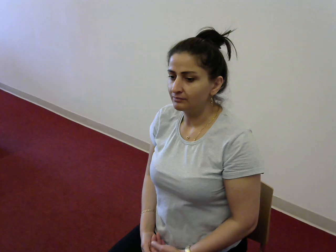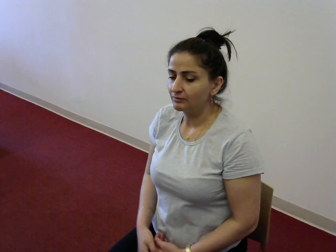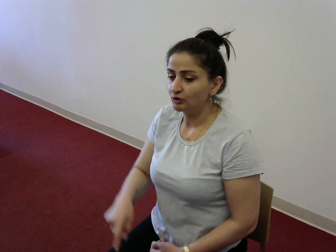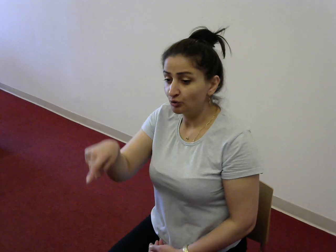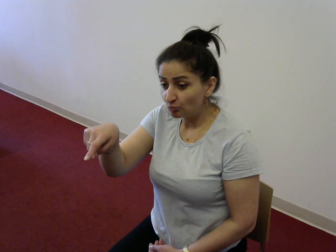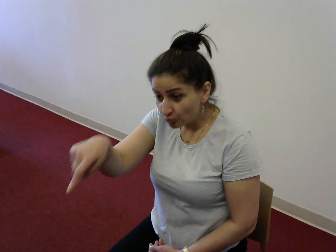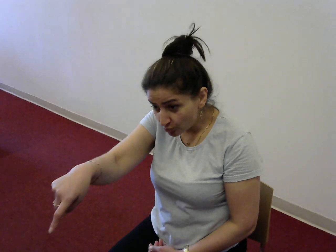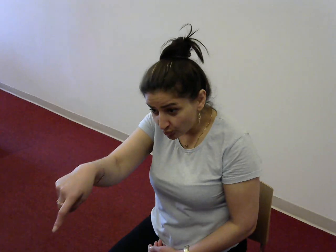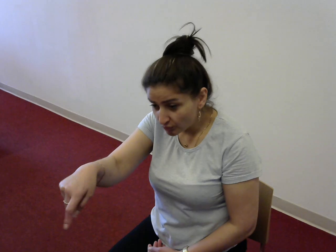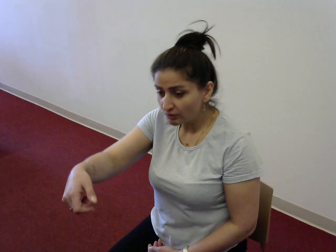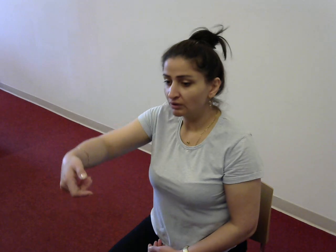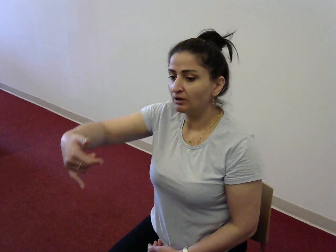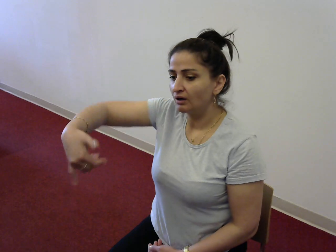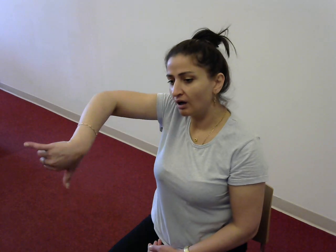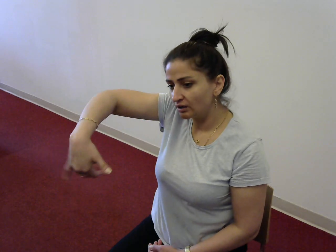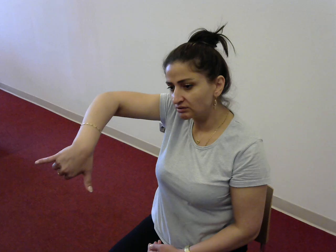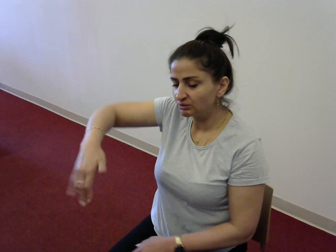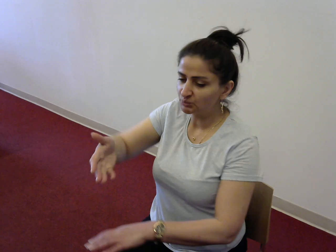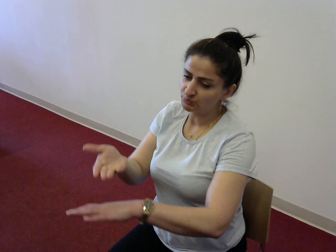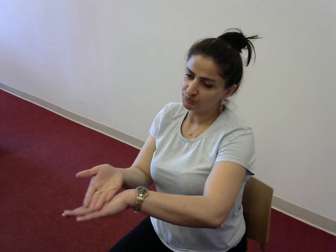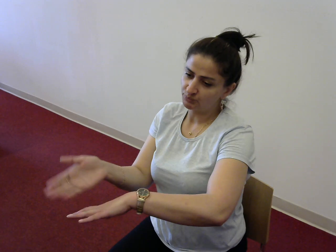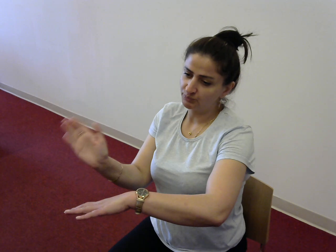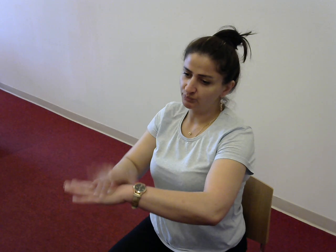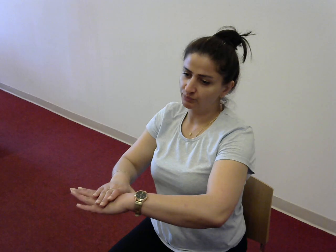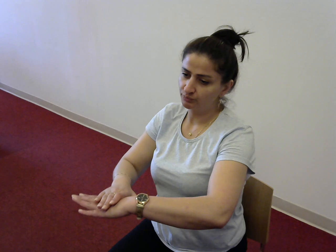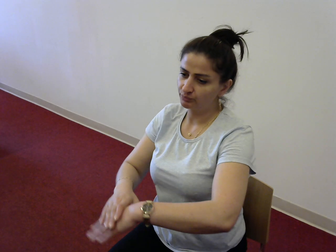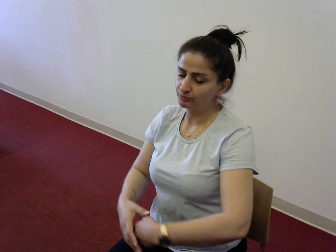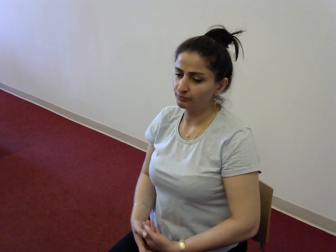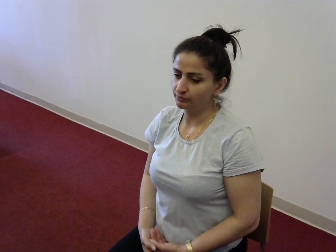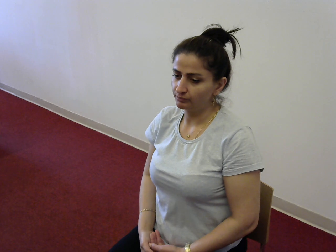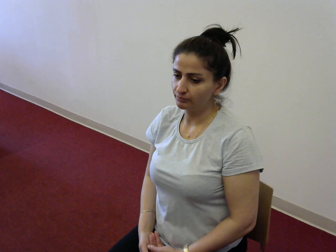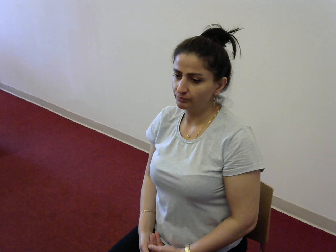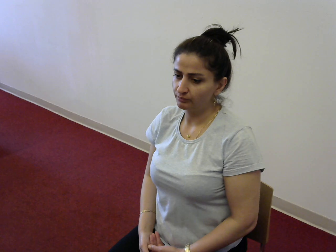Bu çanta ağırdır